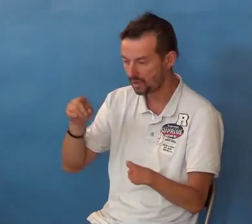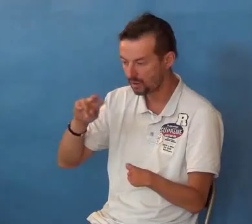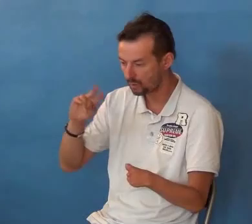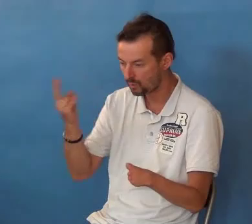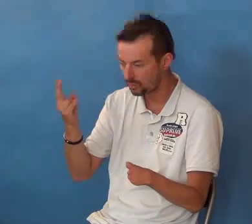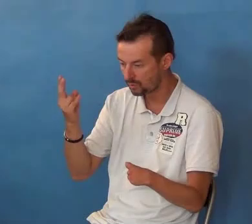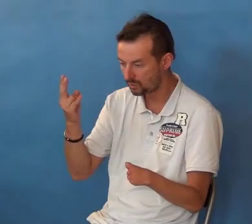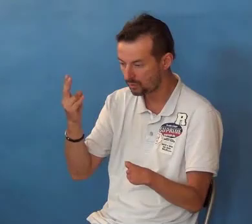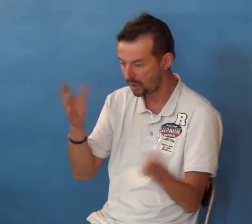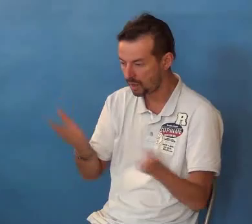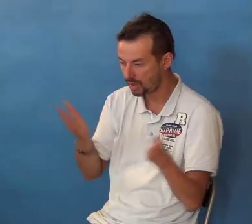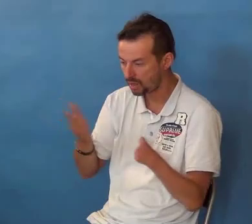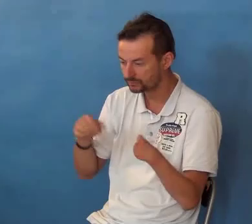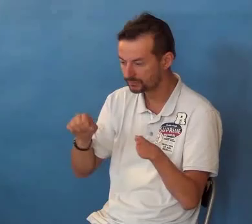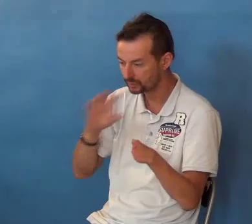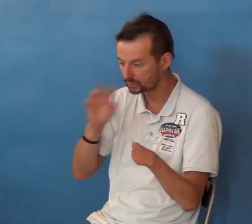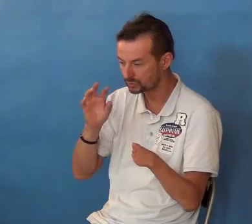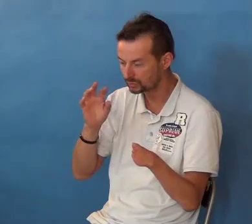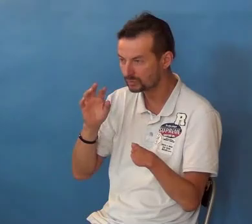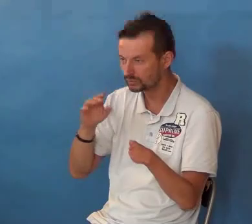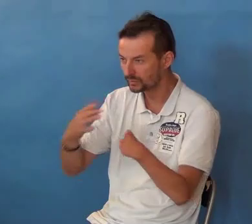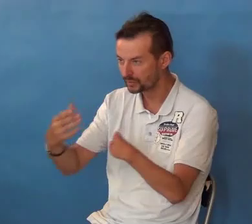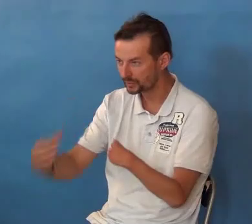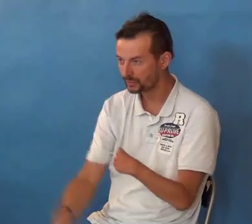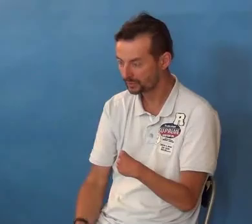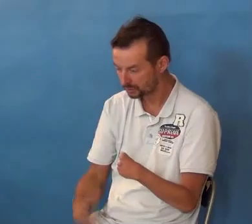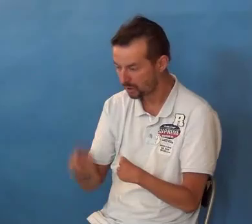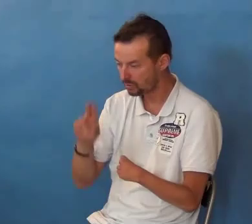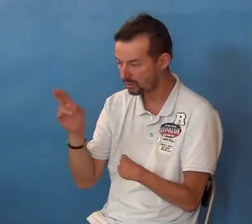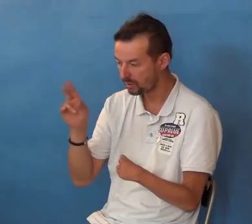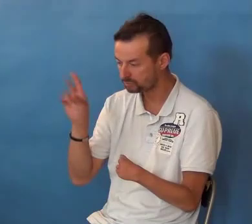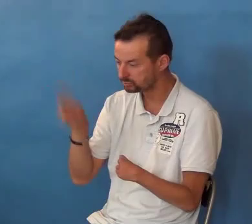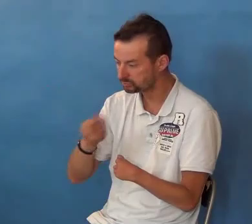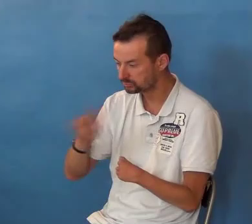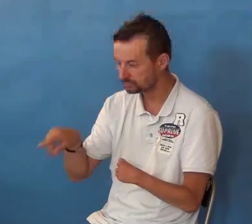Ten drugi, lekki motor, podobny, też nie może.